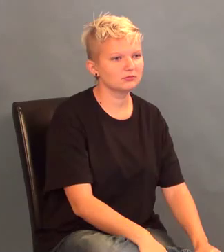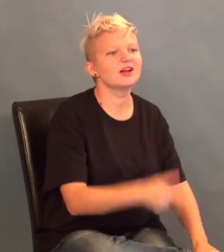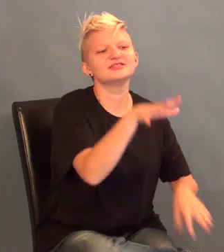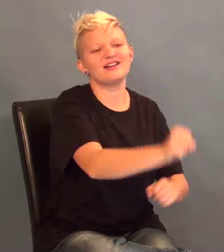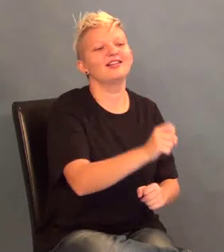Masz zajęte.